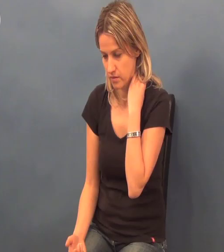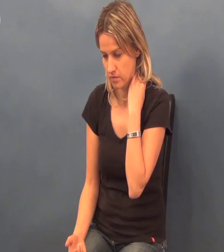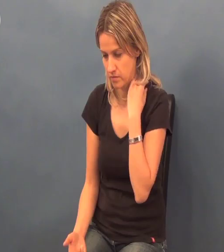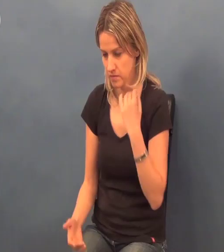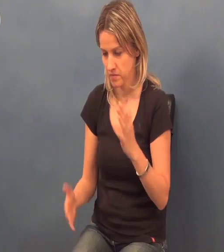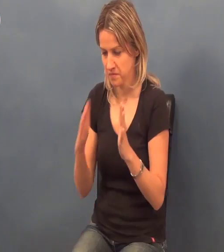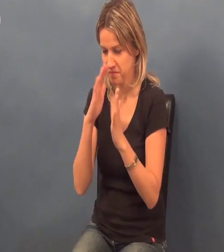To proste.